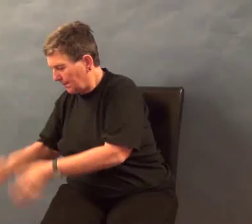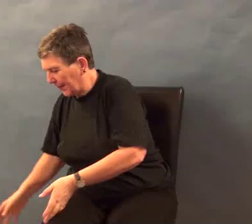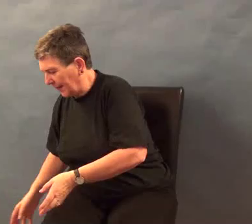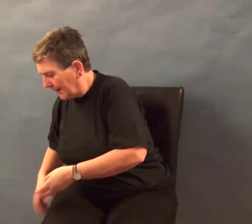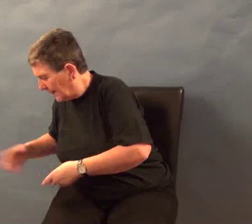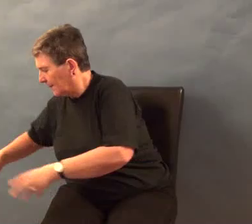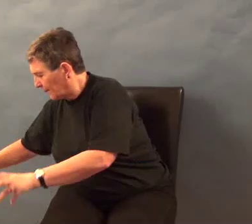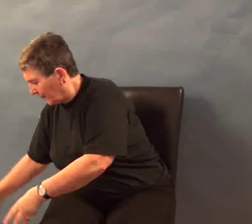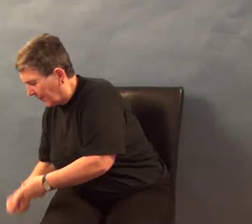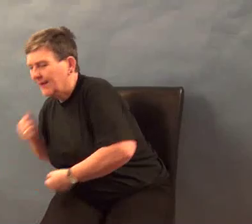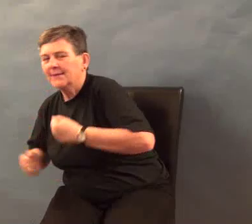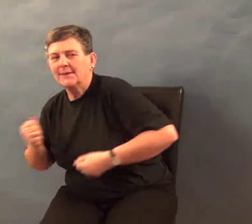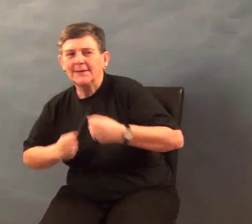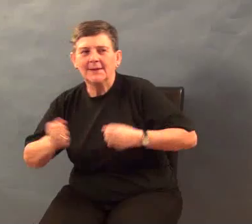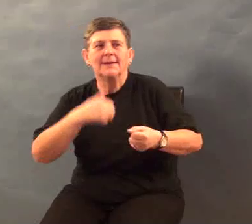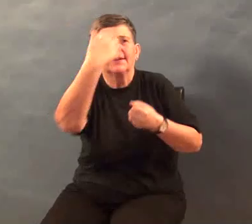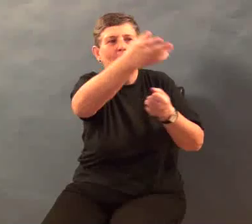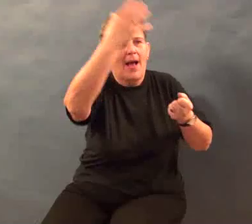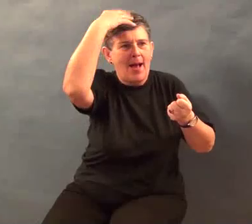Zabierają go, biegną do chłopca i oddają mu kapelusz.